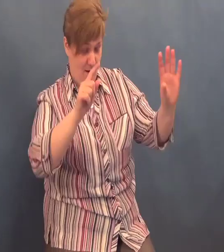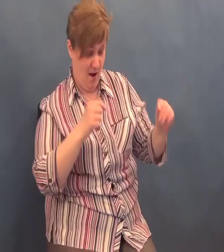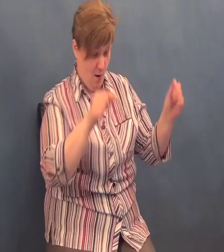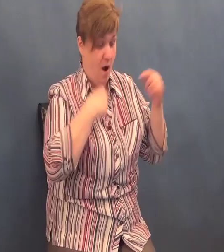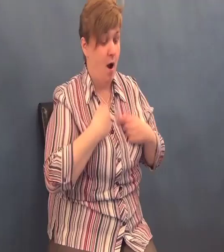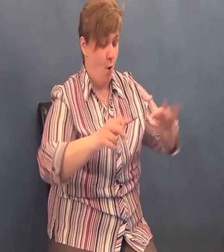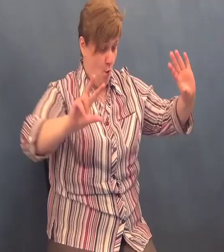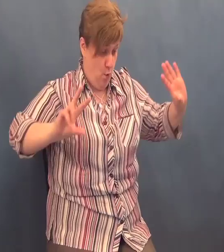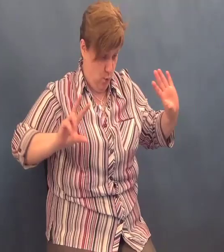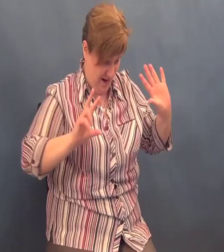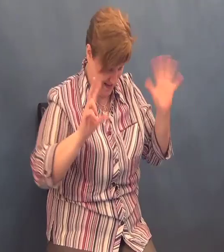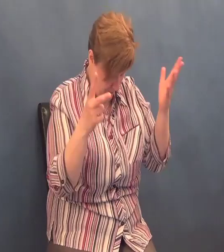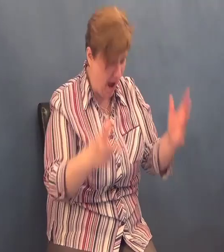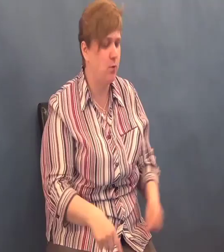Następny, ósmy.